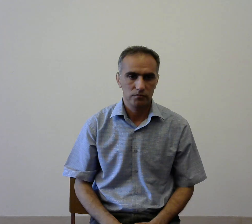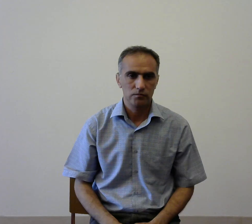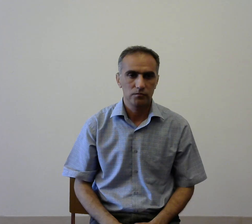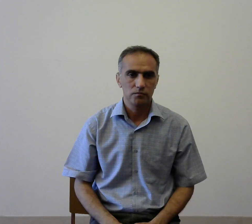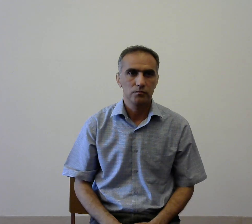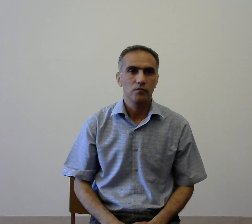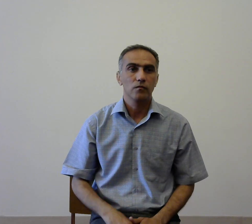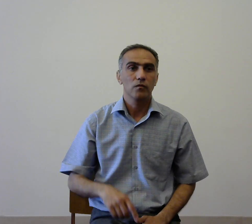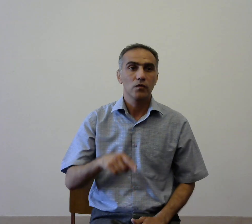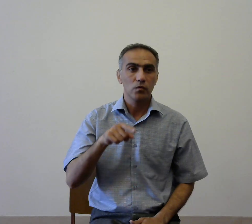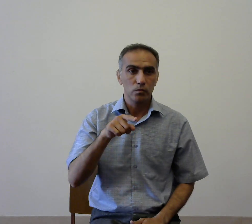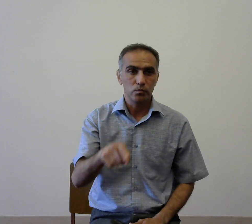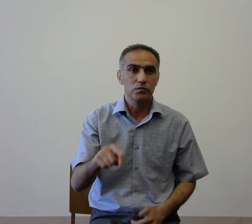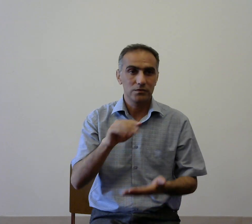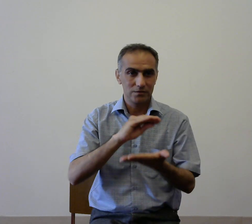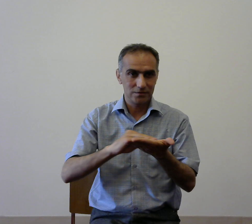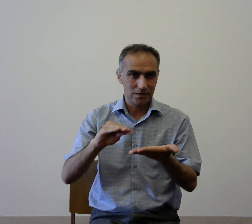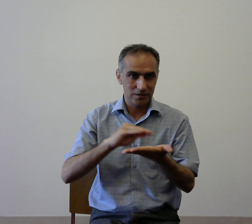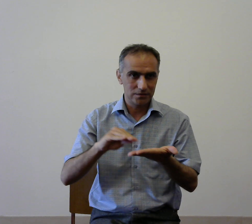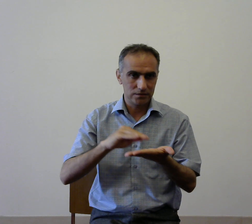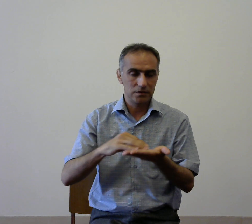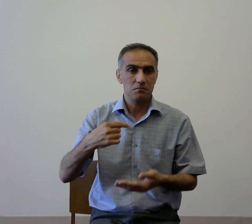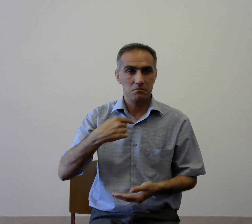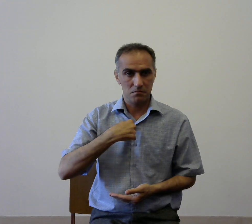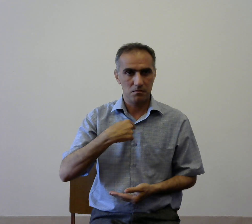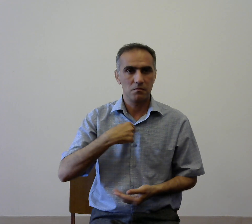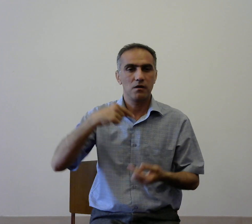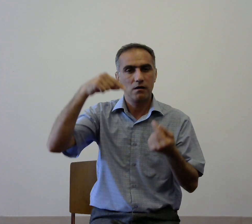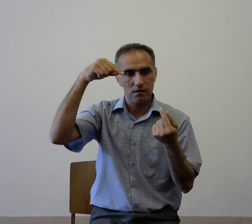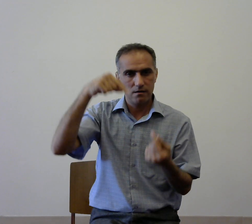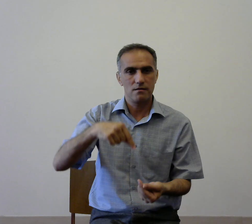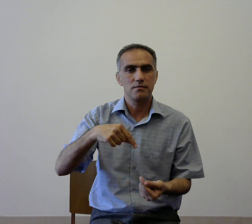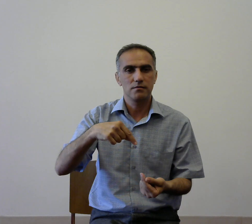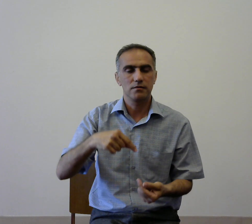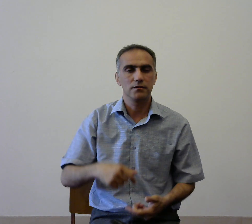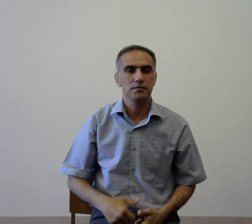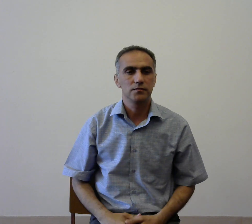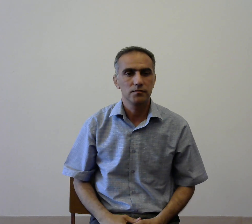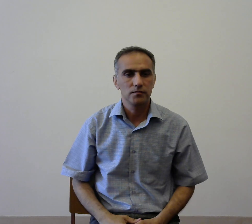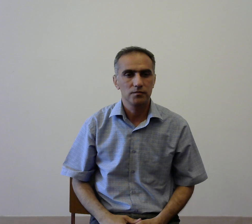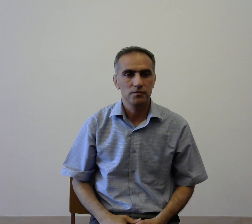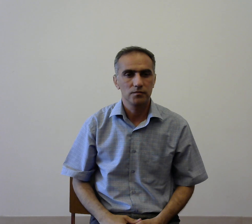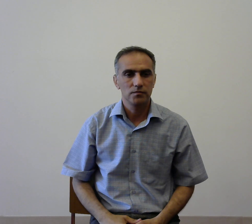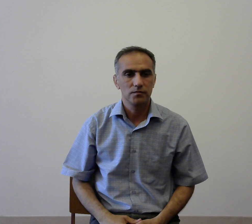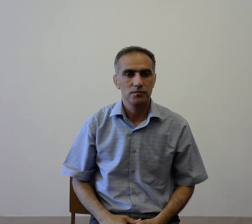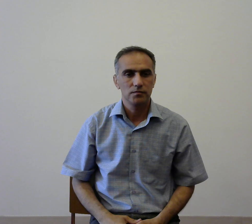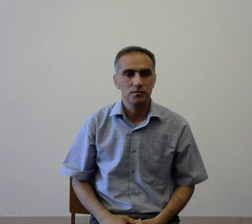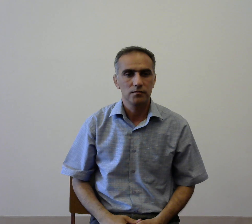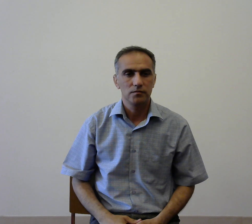Bu yazılar mənə aiddir